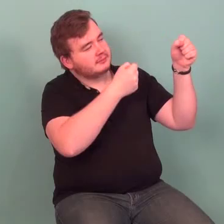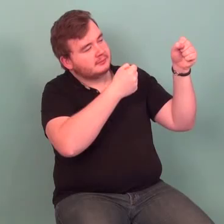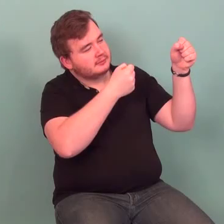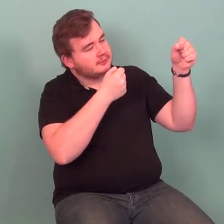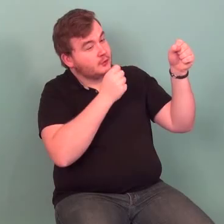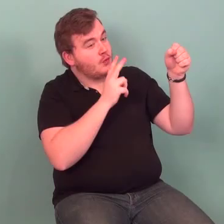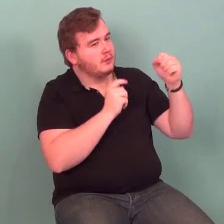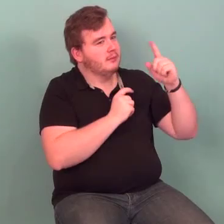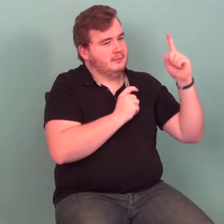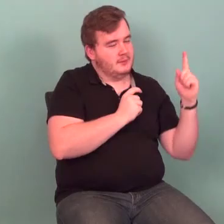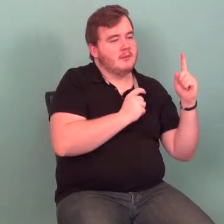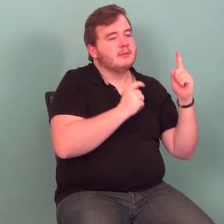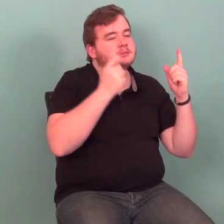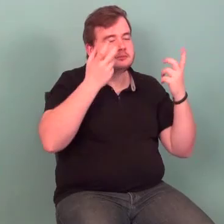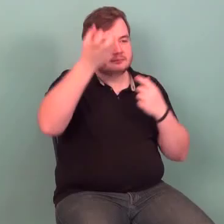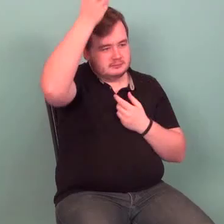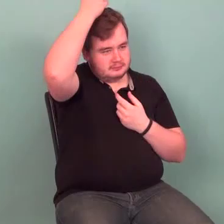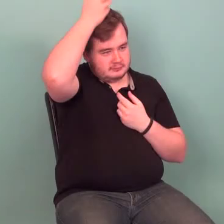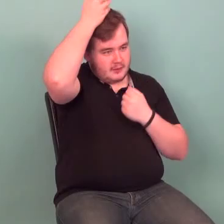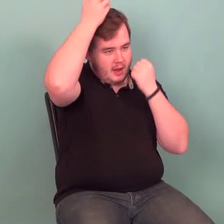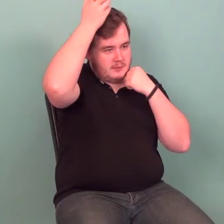Z drugiej strony stoi ktoś z jabłkiem na głowie.